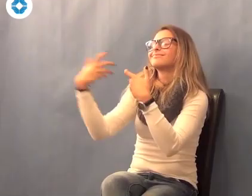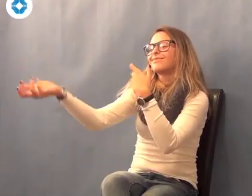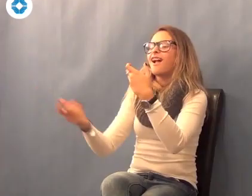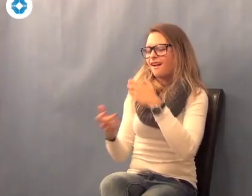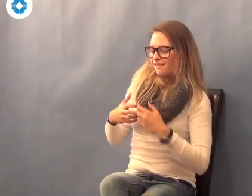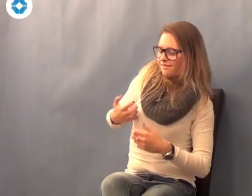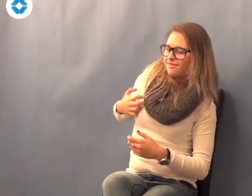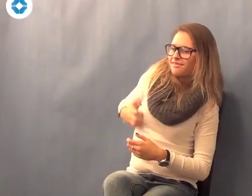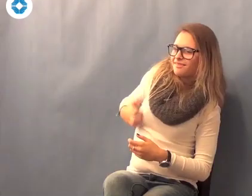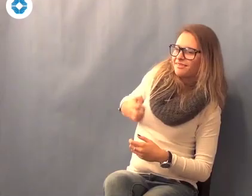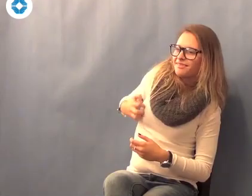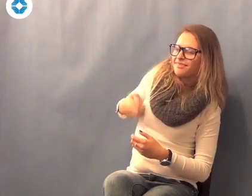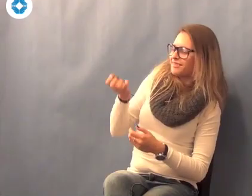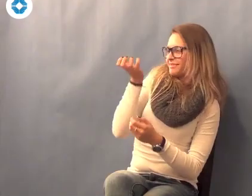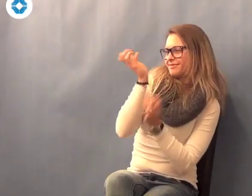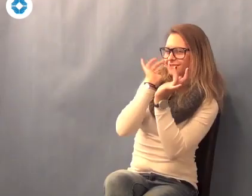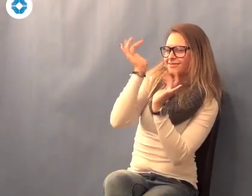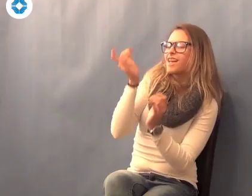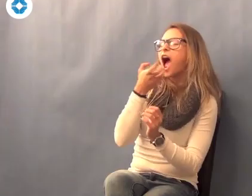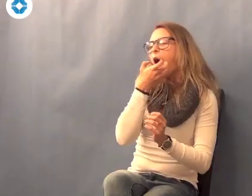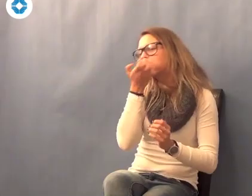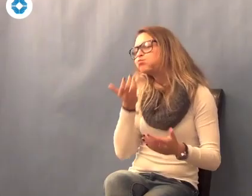Wziął gruszkę, wypolerował o ubranie, aż błyszczało.